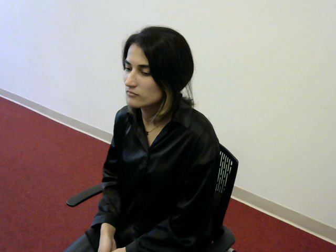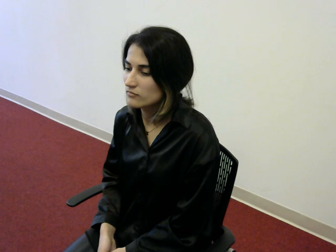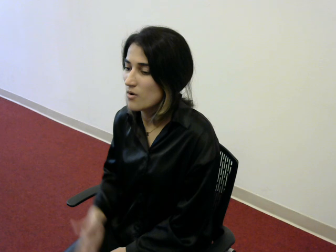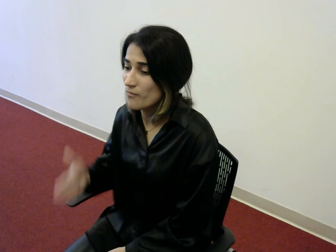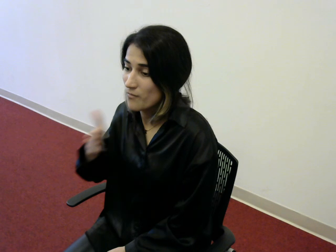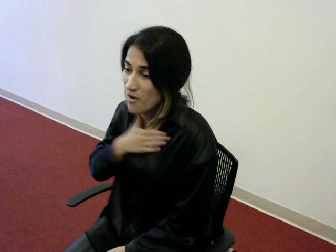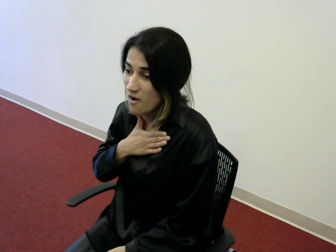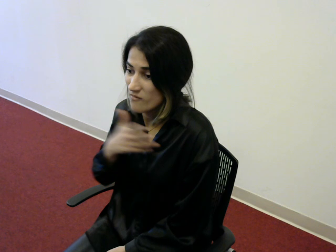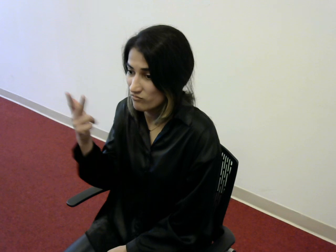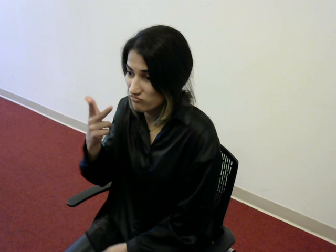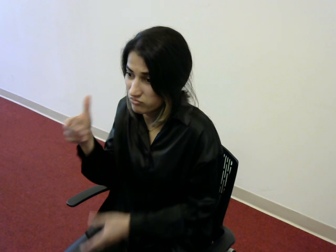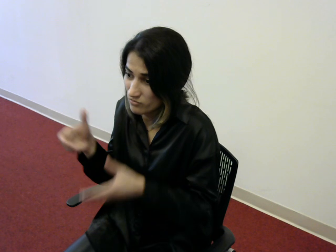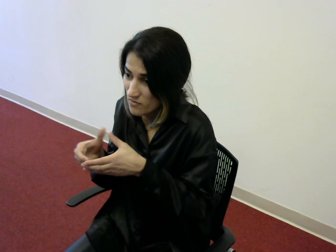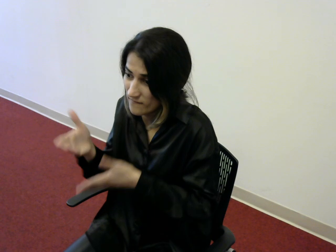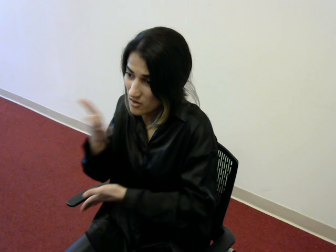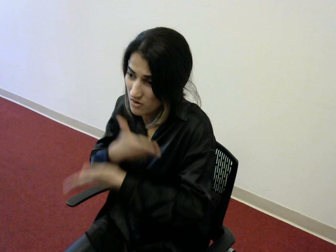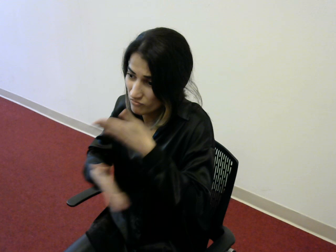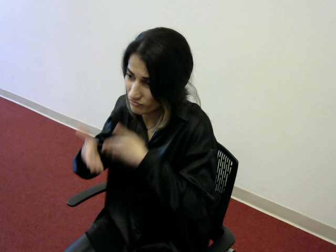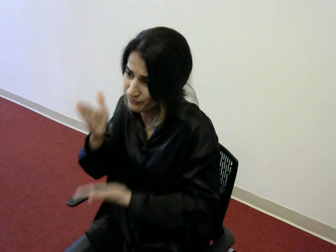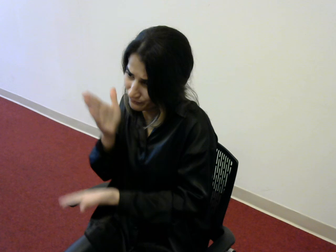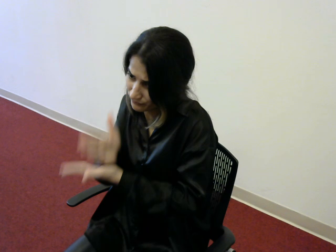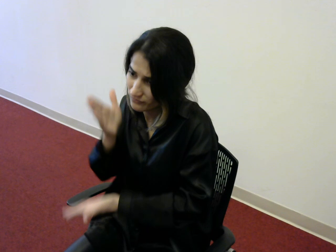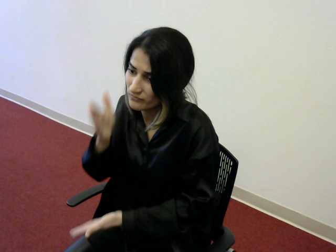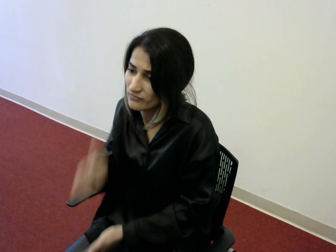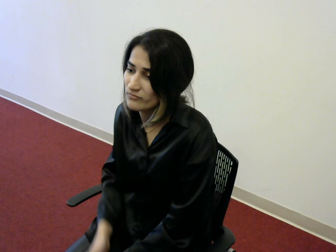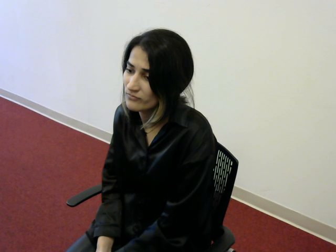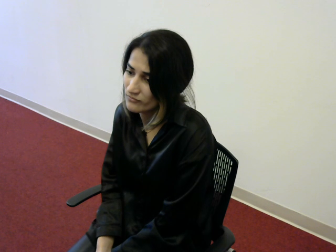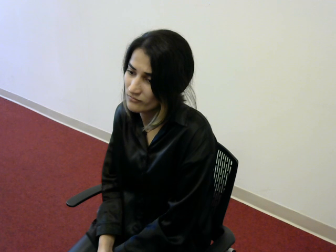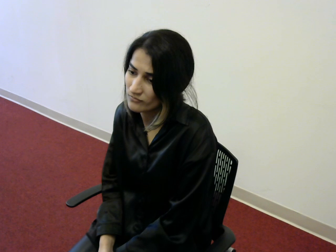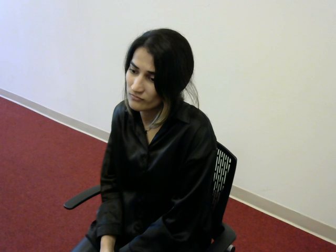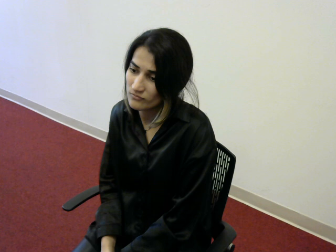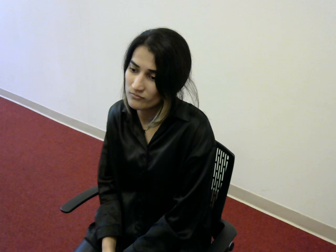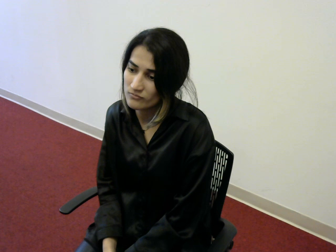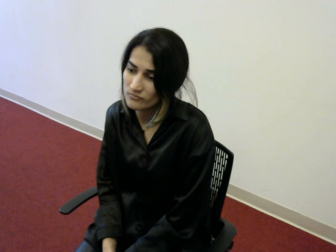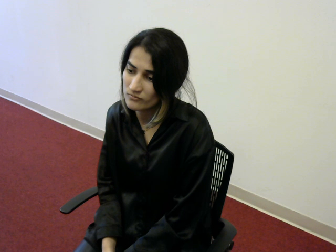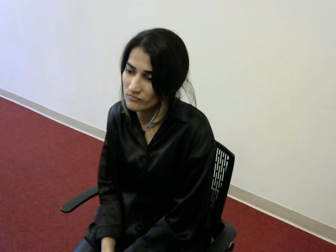Mənim üçünücü dərəcə əlilliyim var